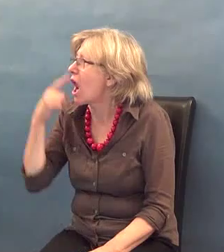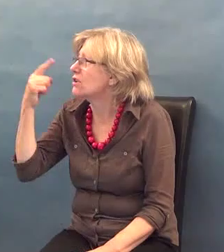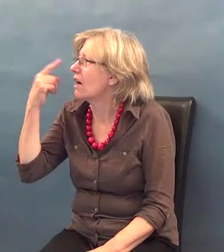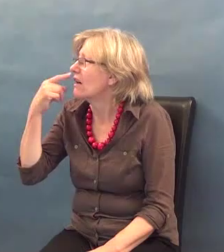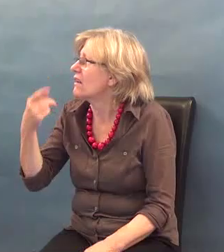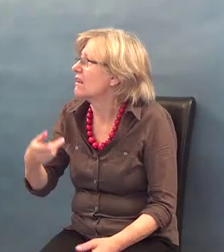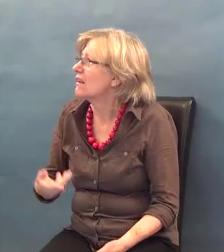Olsztyn.